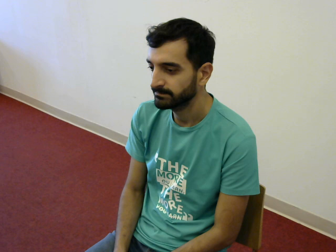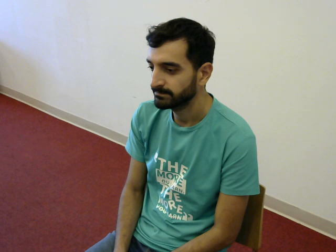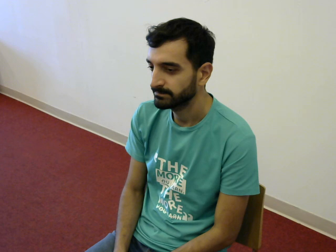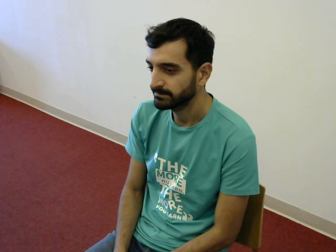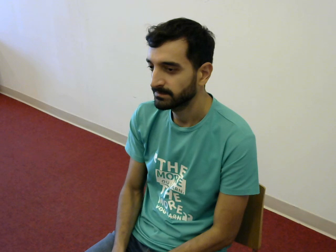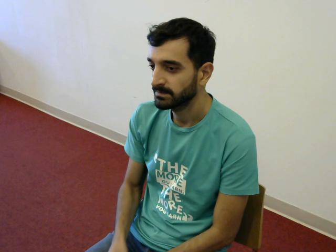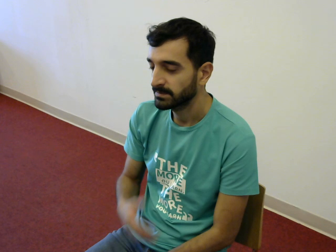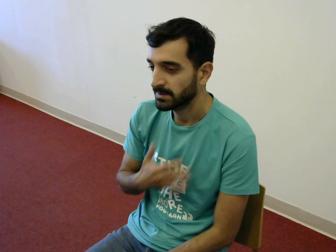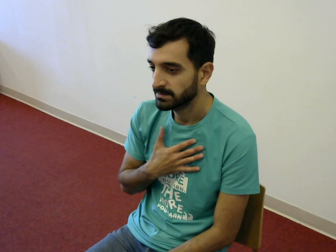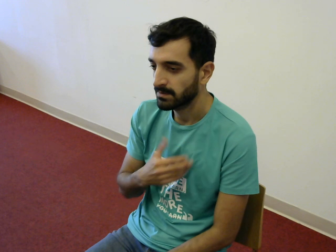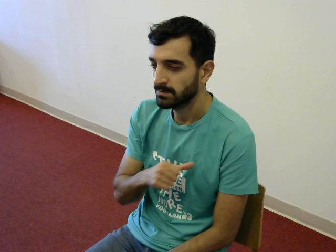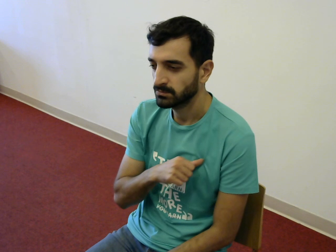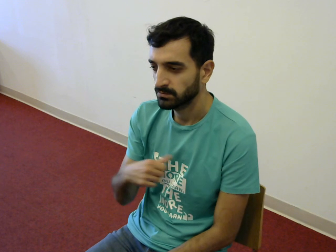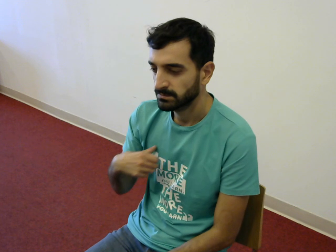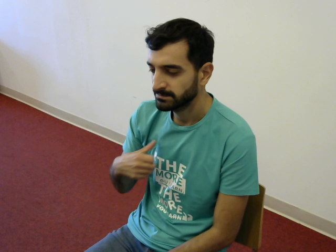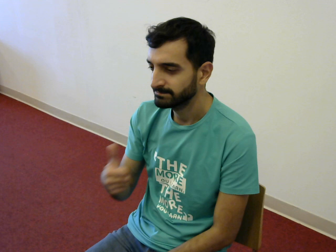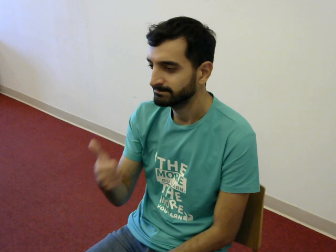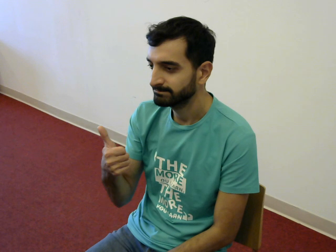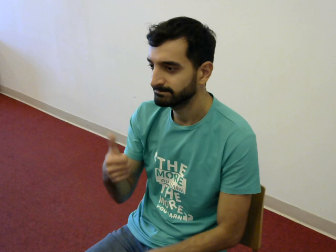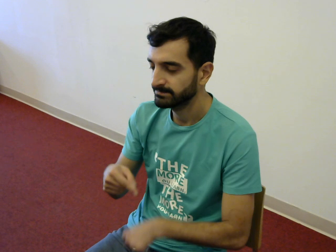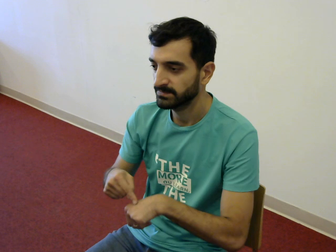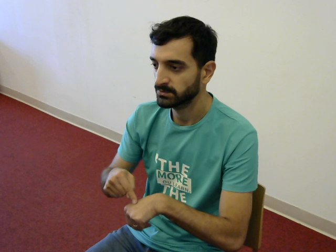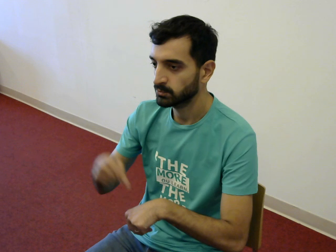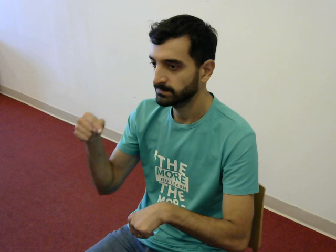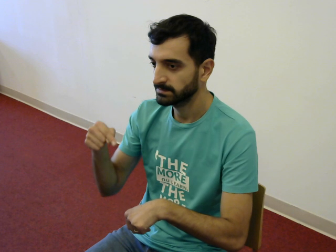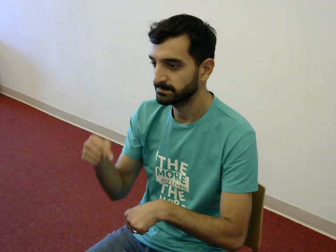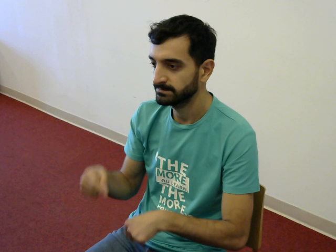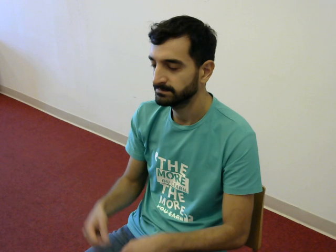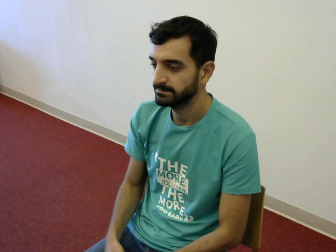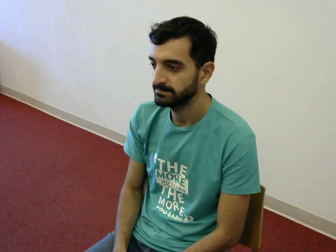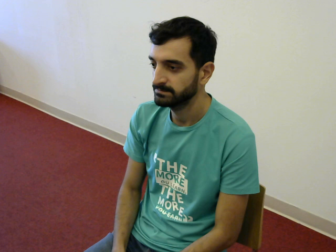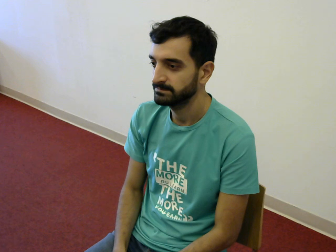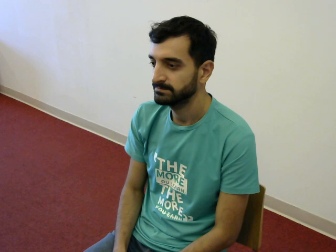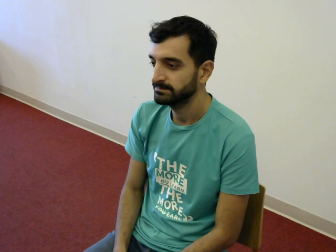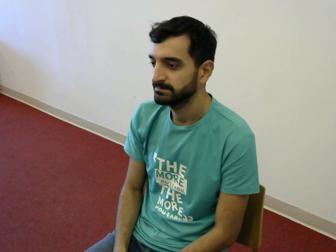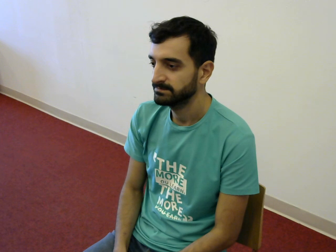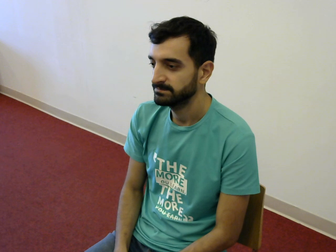Mən özümü yaxşı hiss edirəm